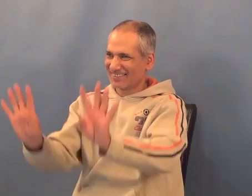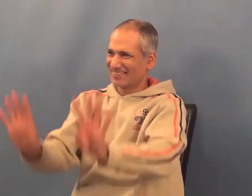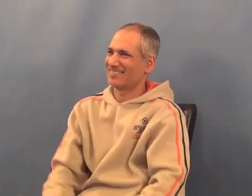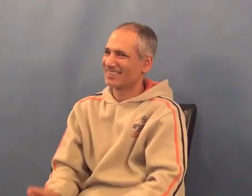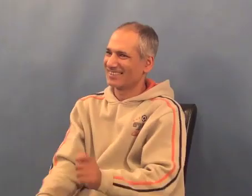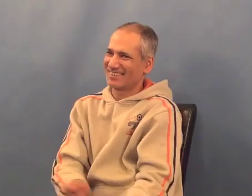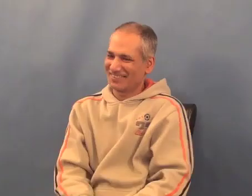Gra na płocie jak na perkusji.